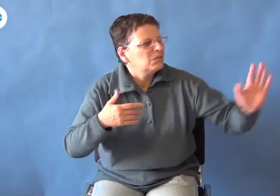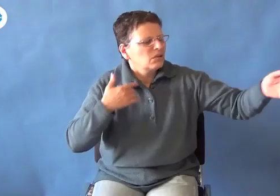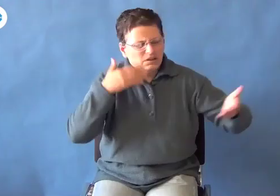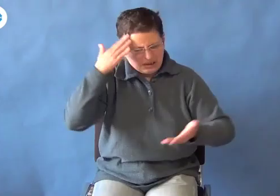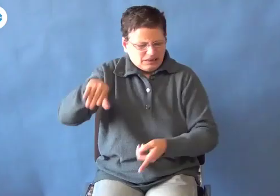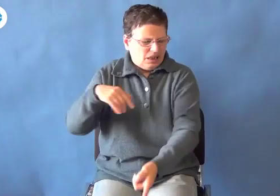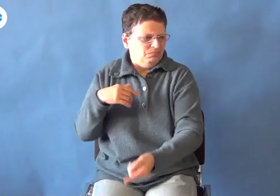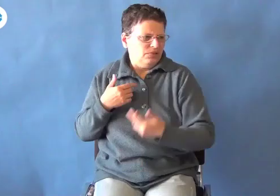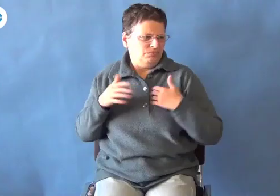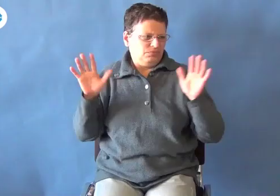Ja tego nie znam.